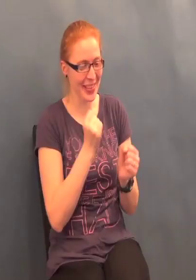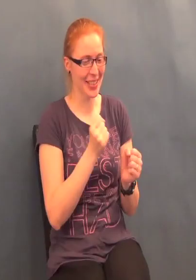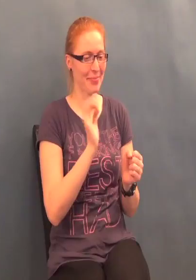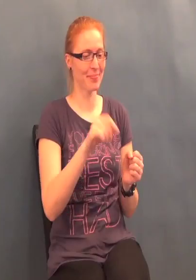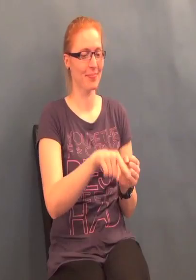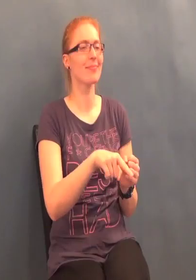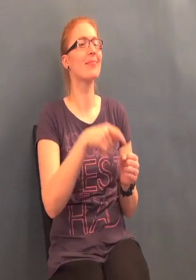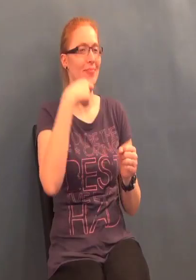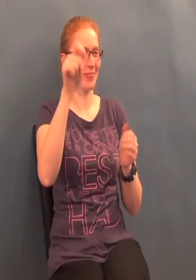Historia pewnej wycieczki.